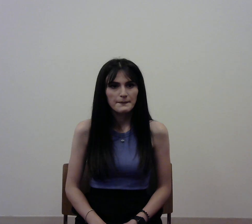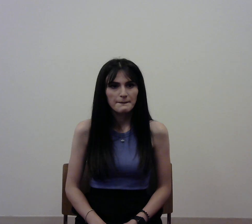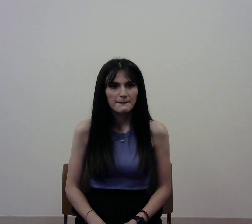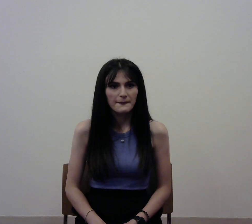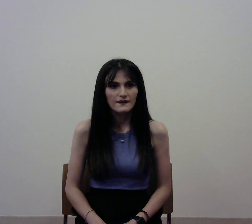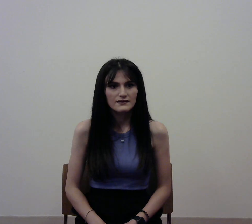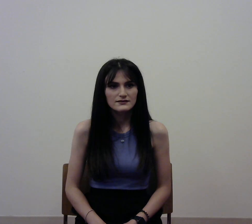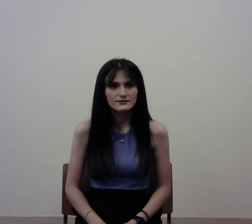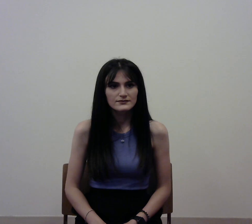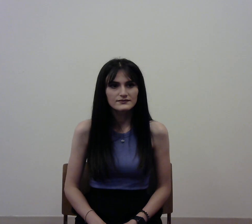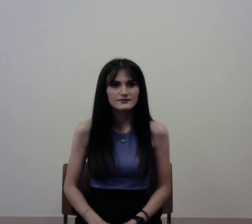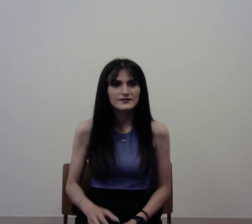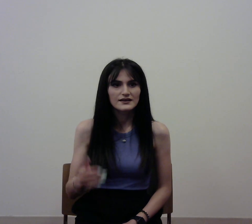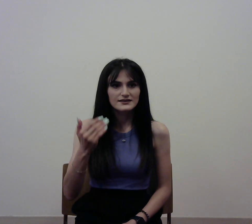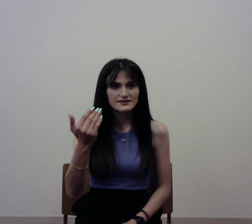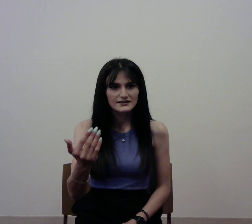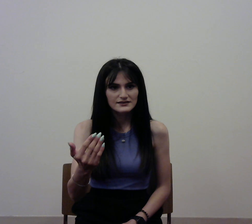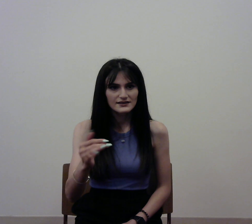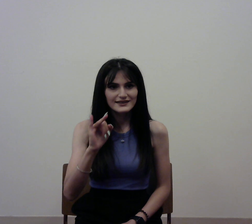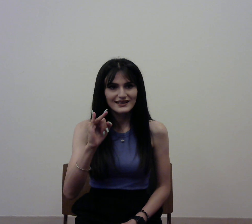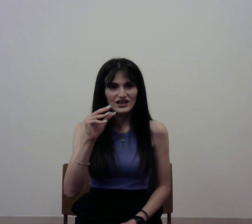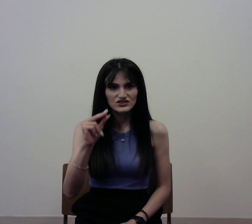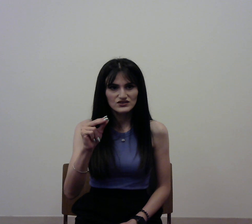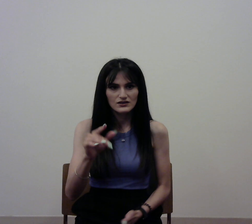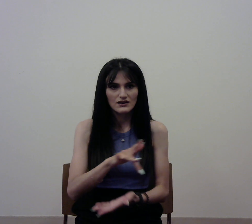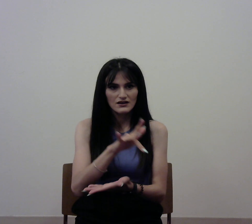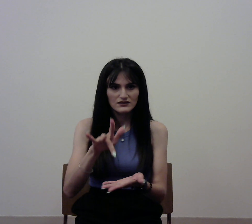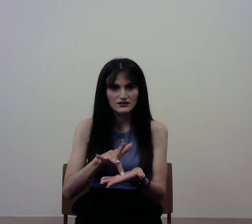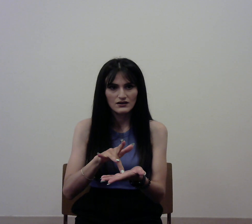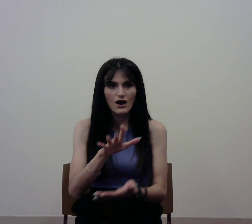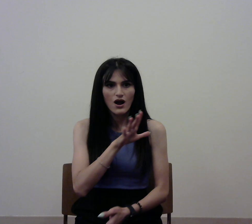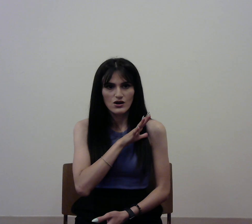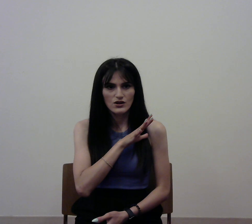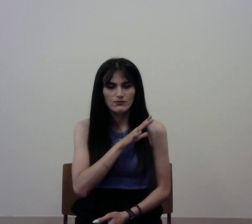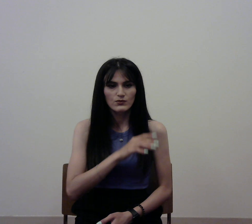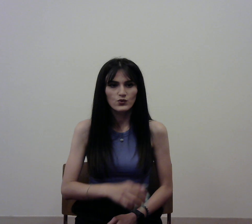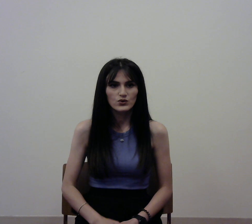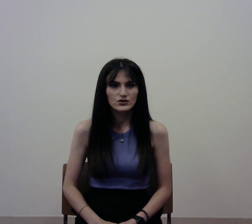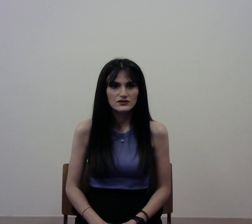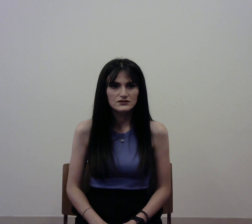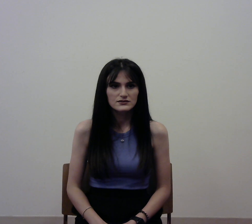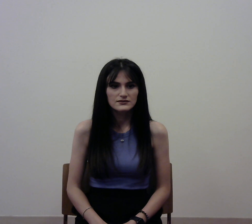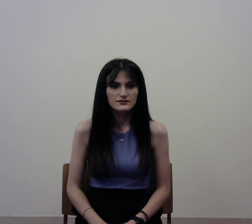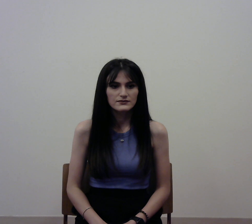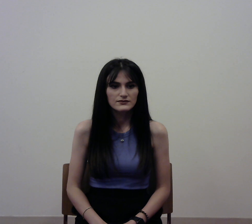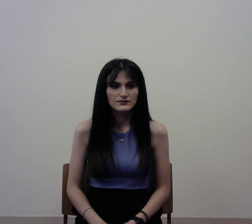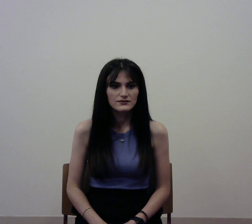Siz İçərişəhərdə olmusuz?